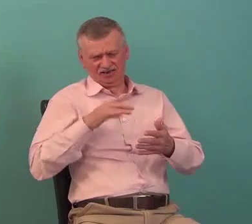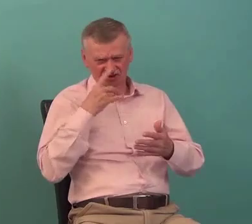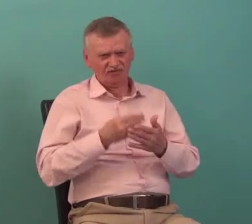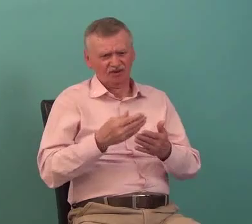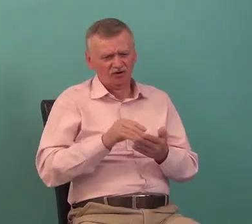Wydaję na jedzenie...